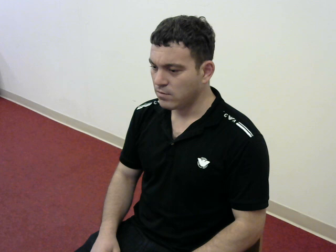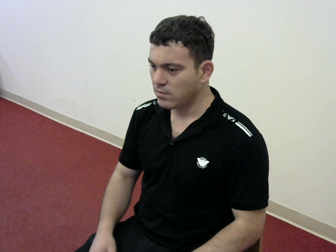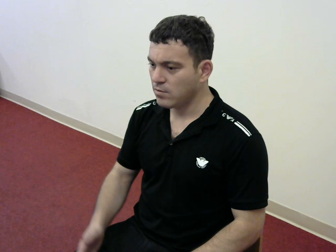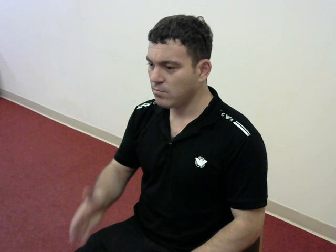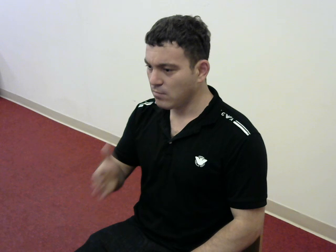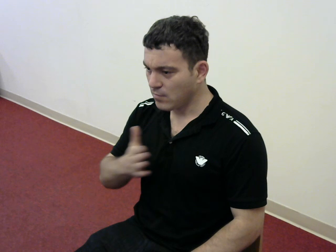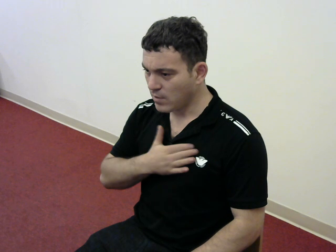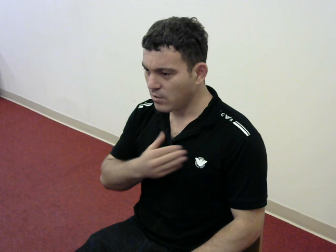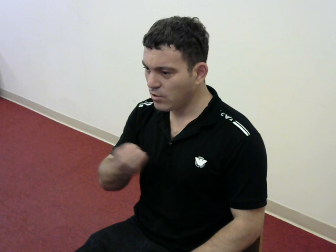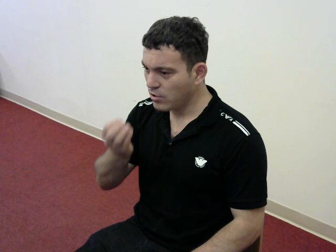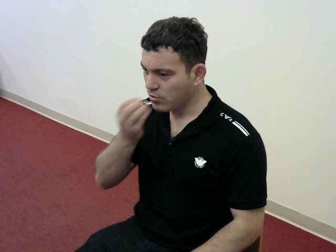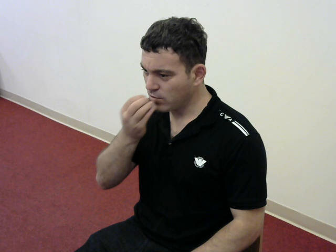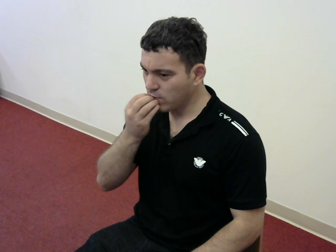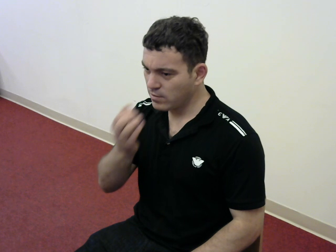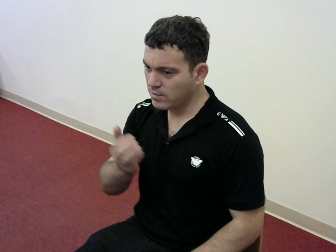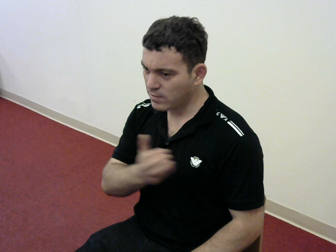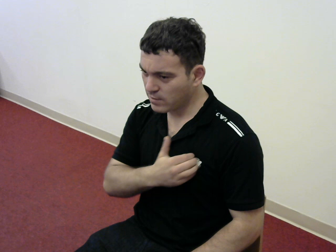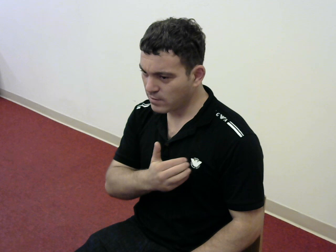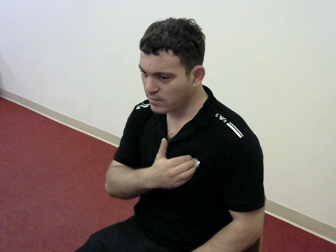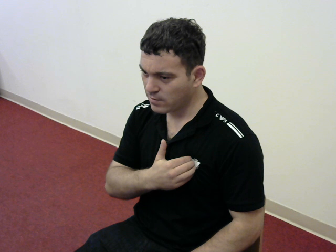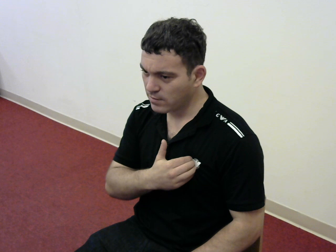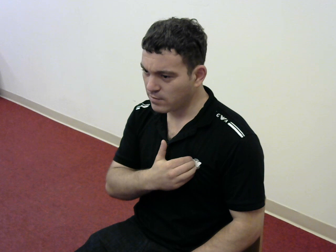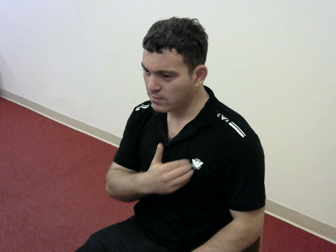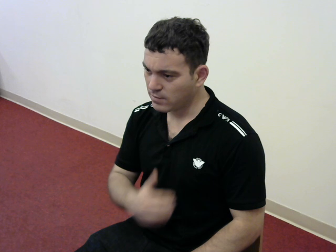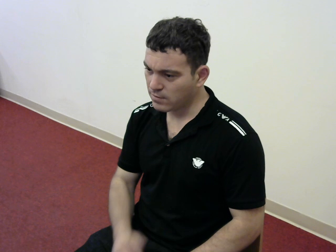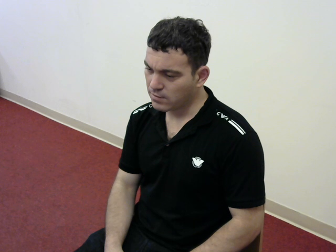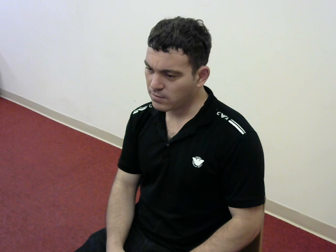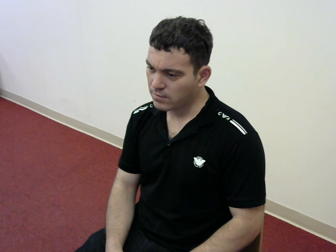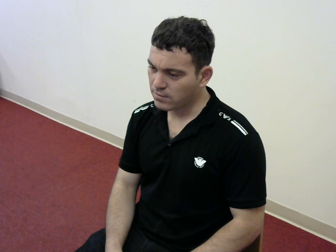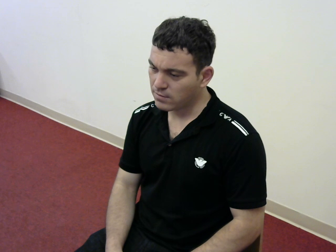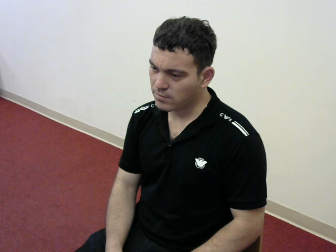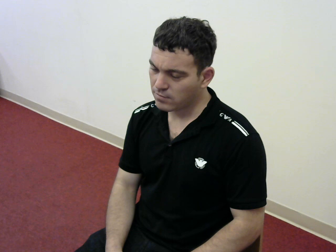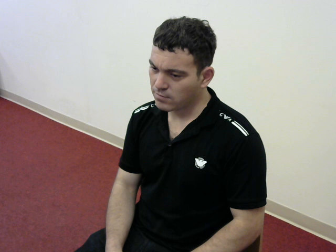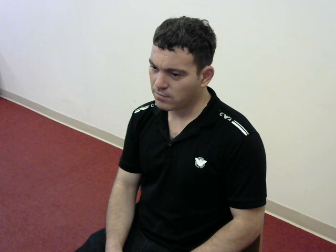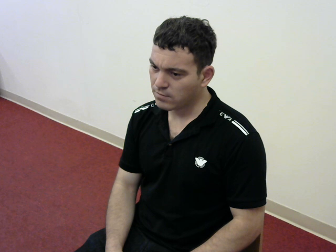Mən yemək istəyirəm